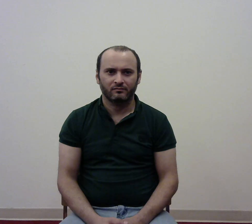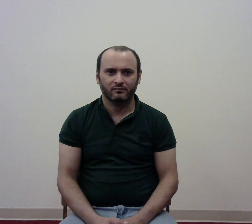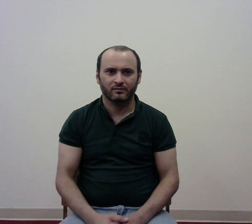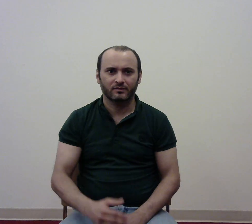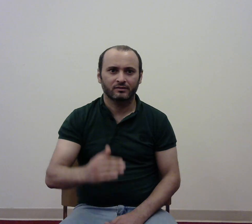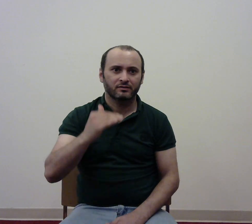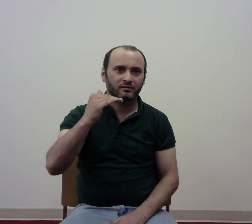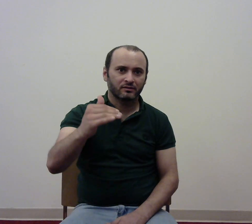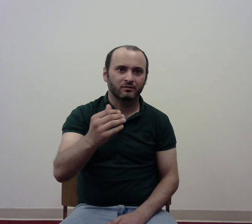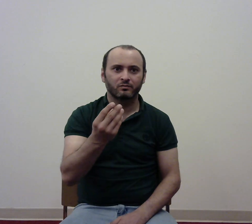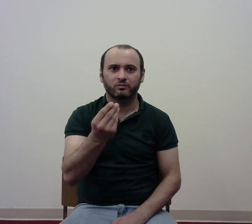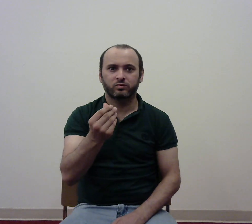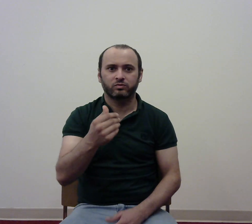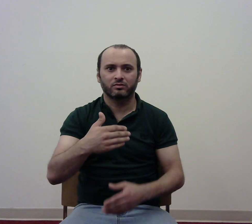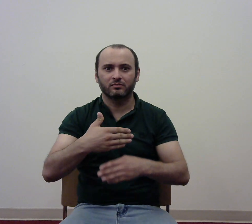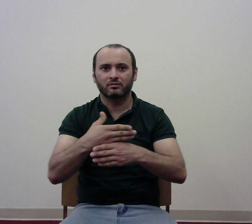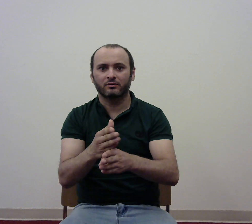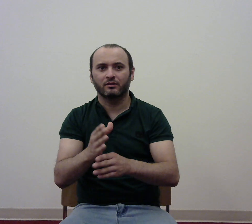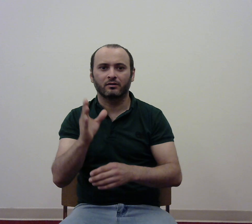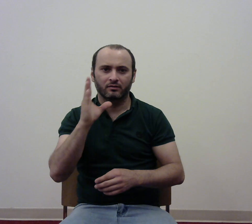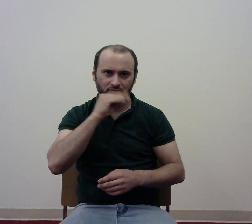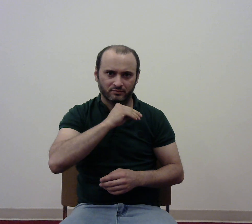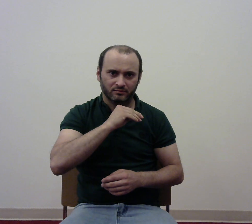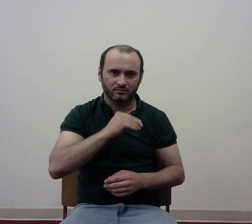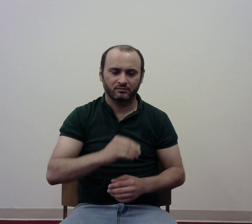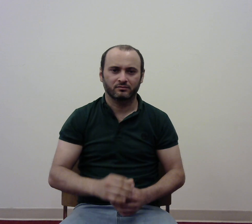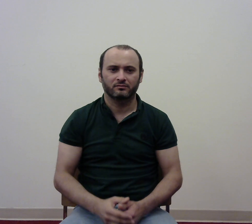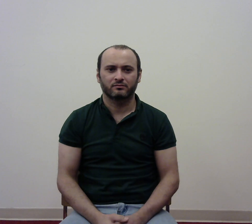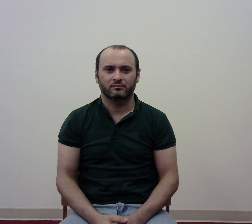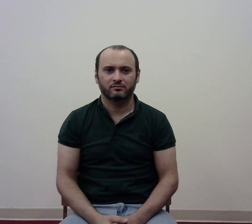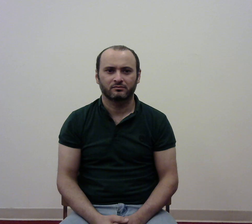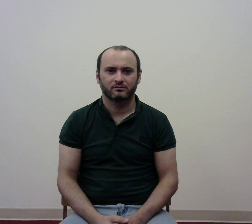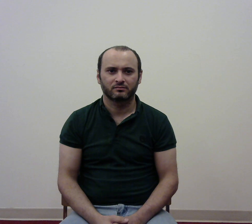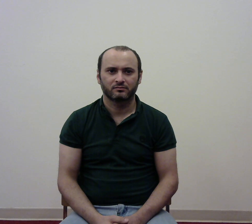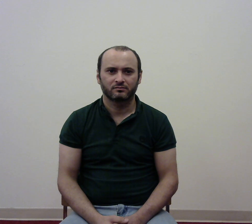Siz pulu xırdalaya bilərsinizmi?